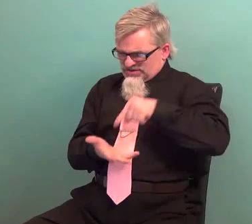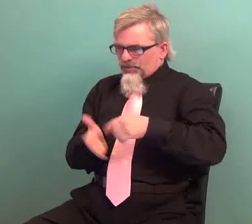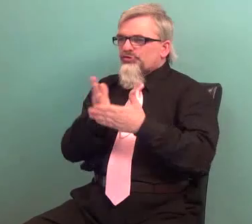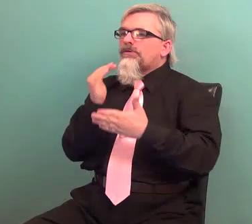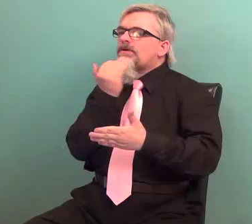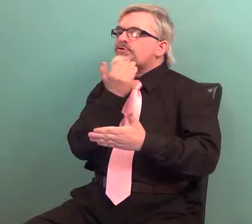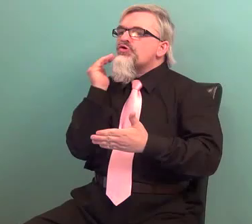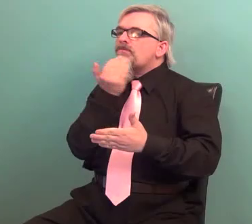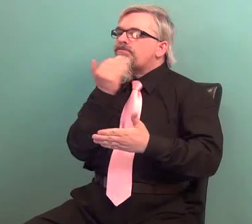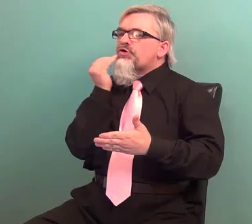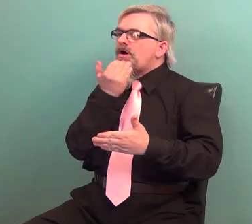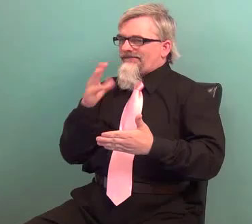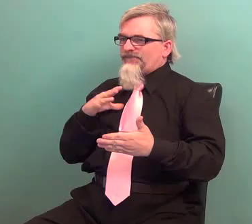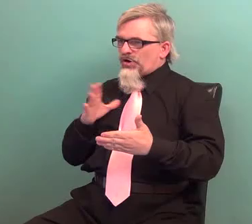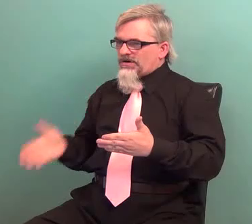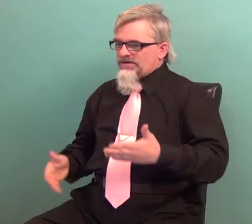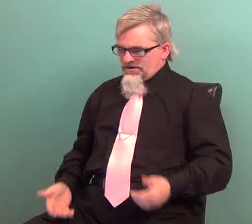Tylko po południu będę wolny.